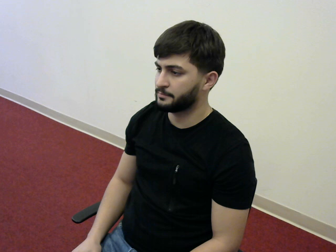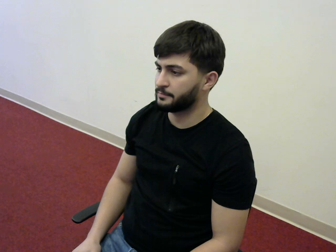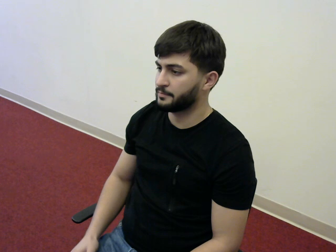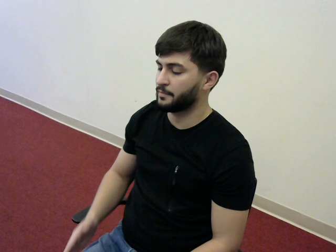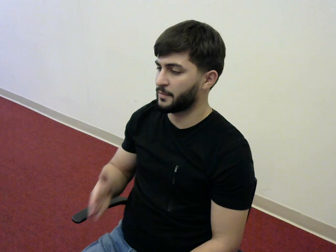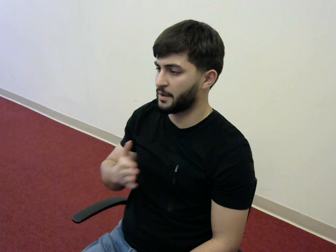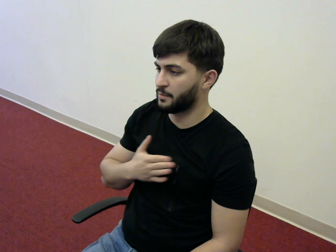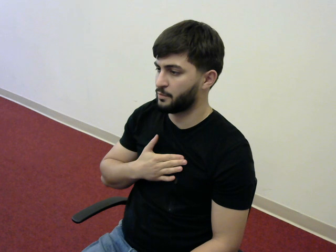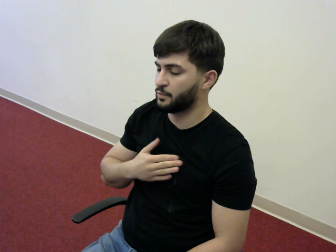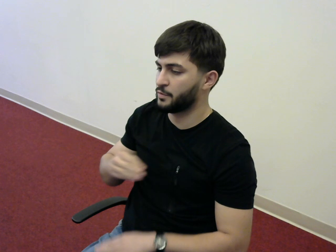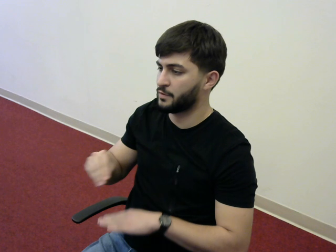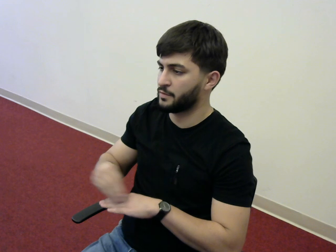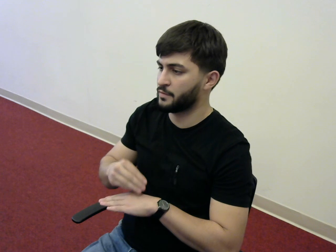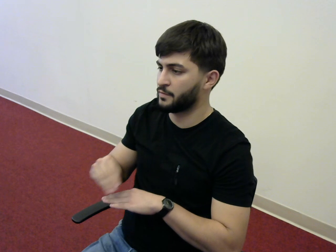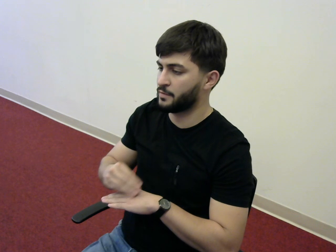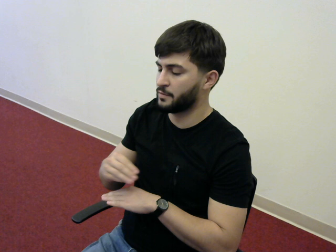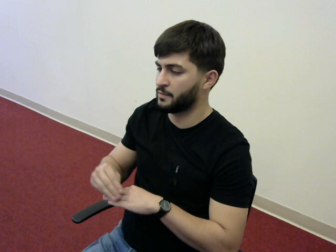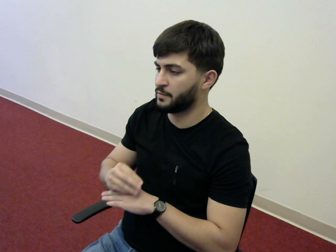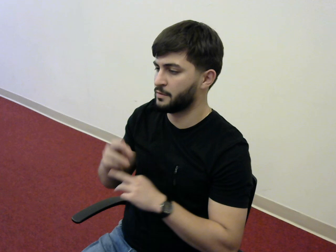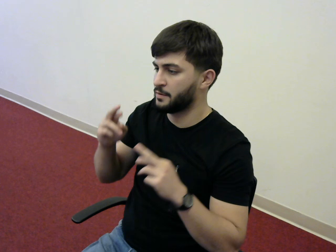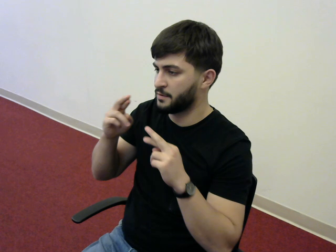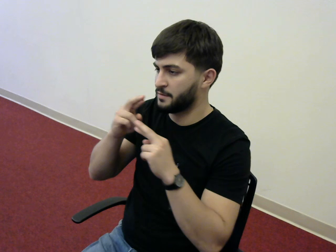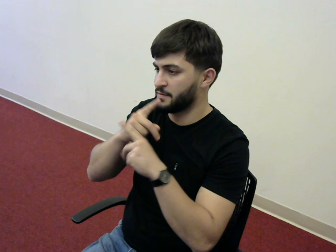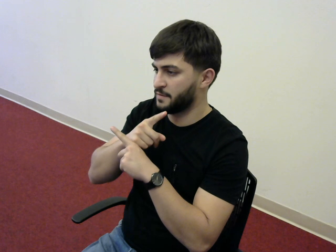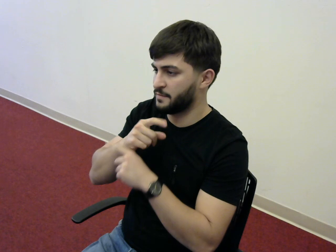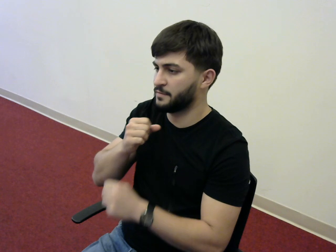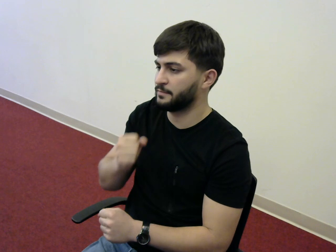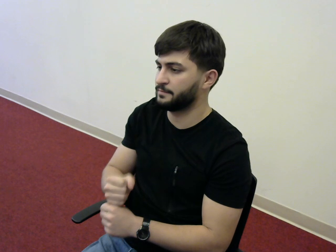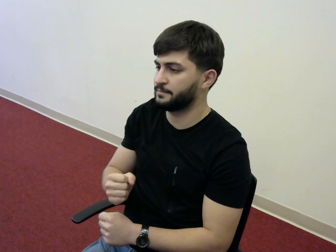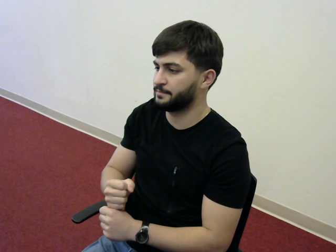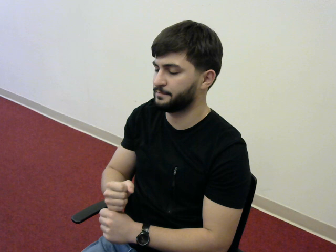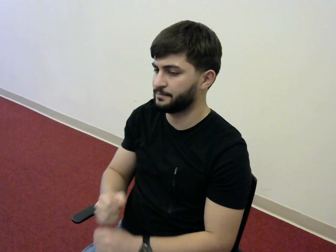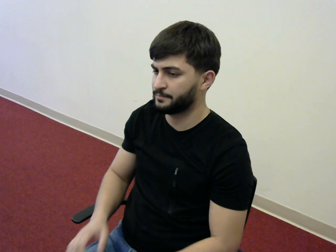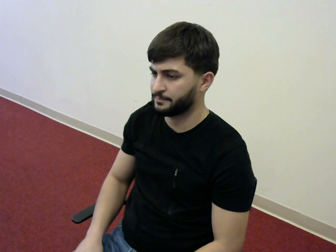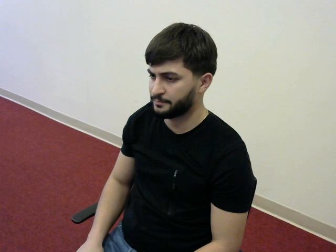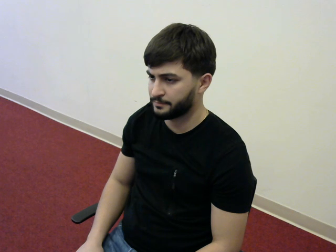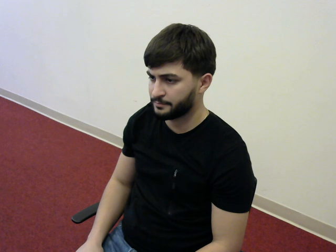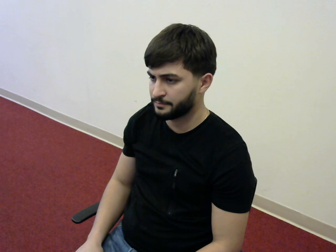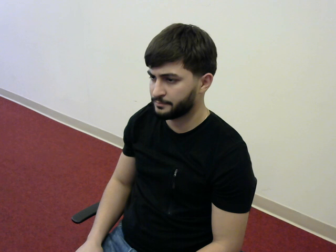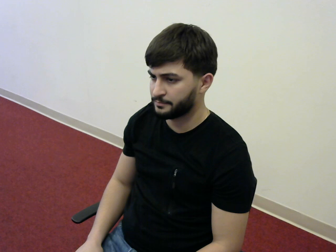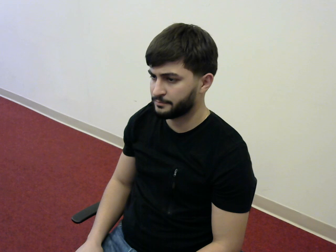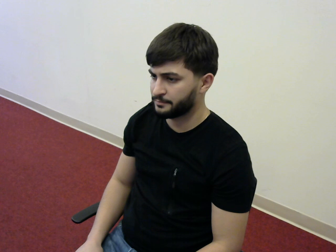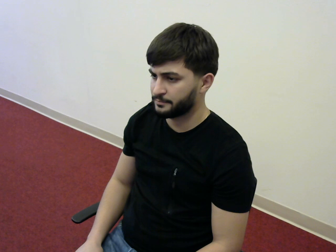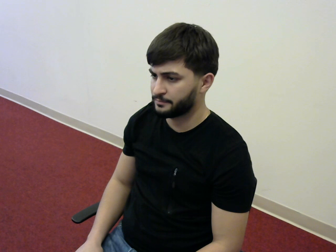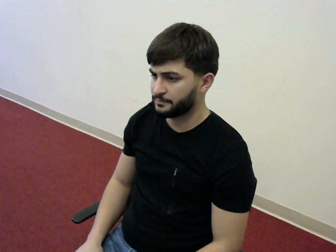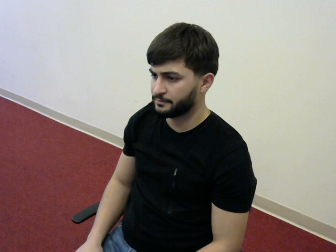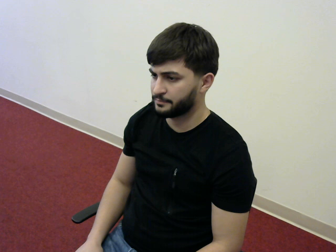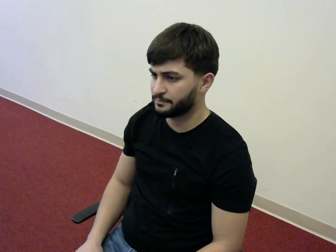Mənim həyat yoldaşım səhv edib